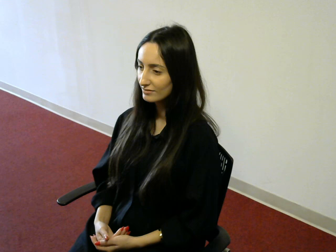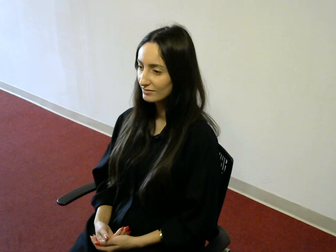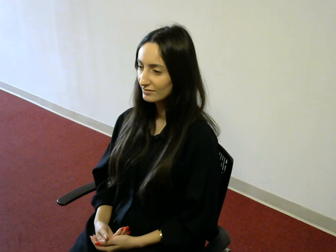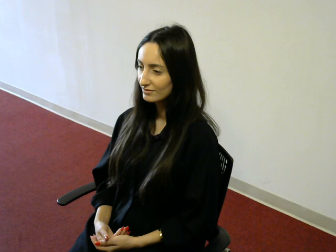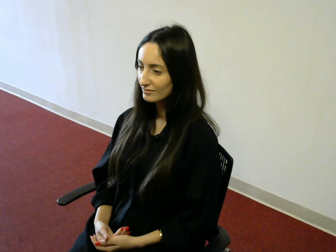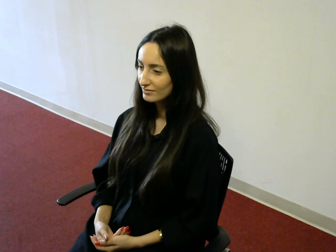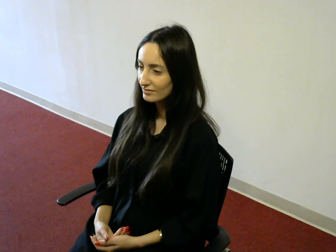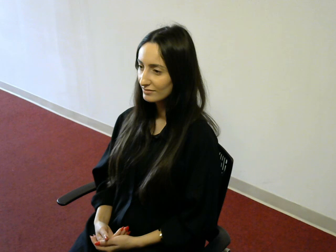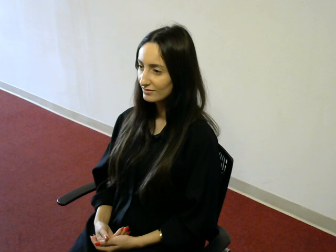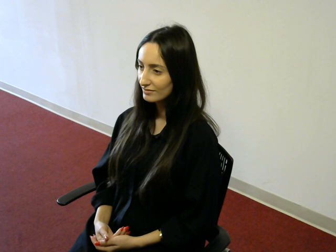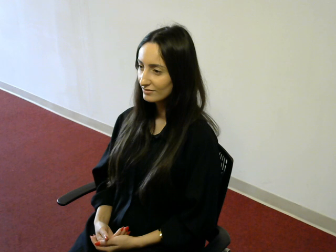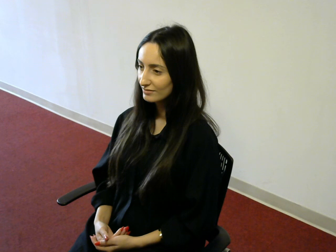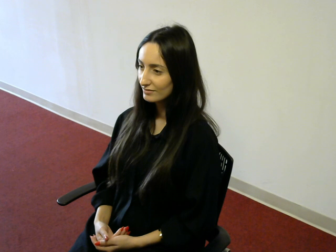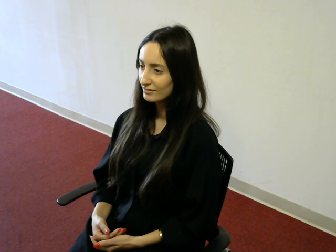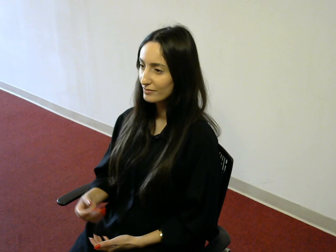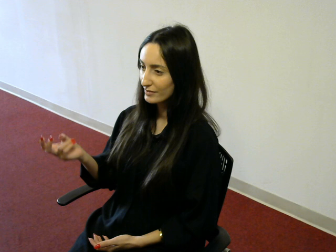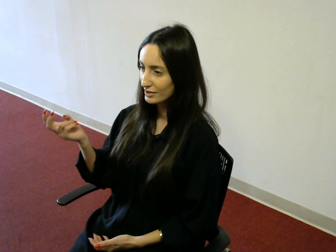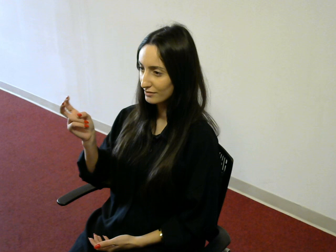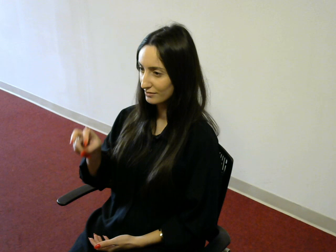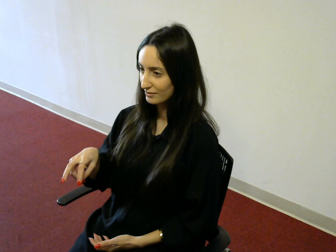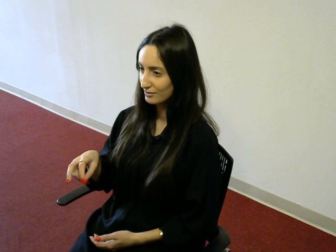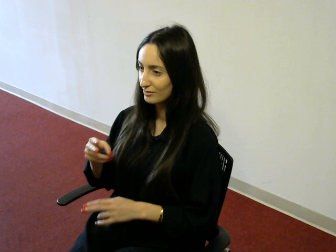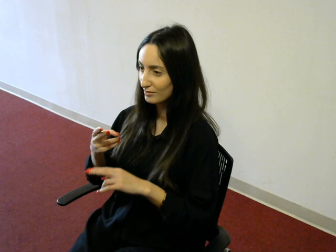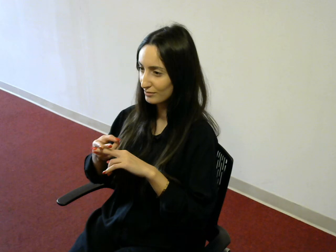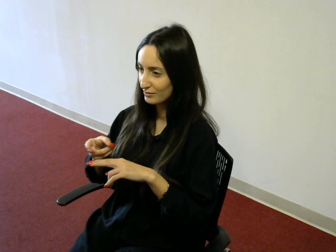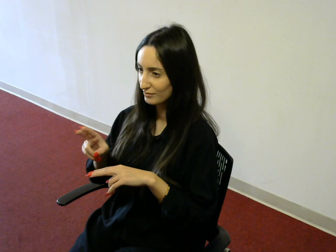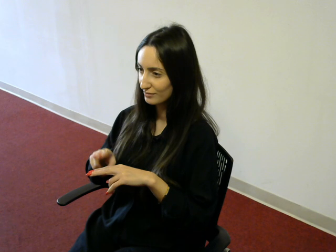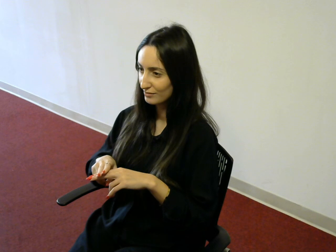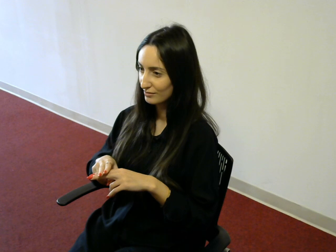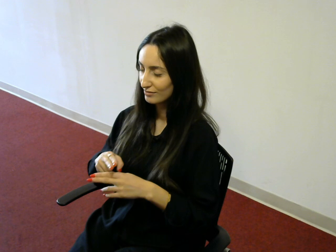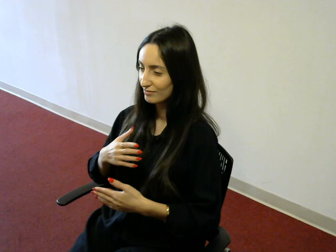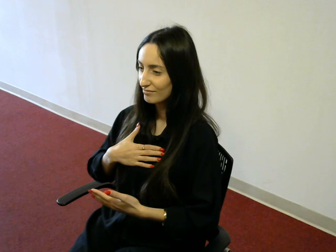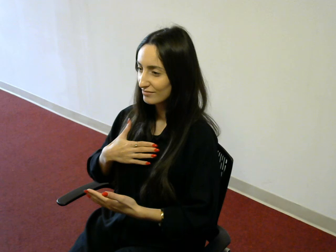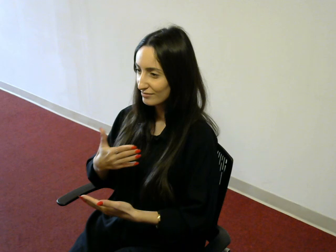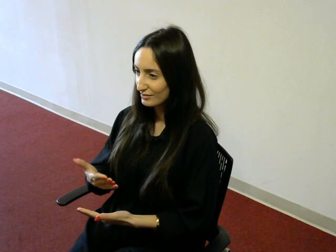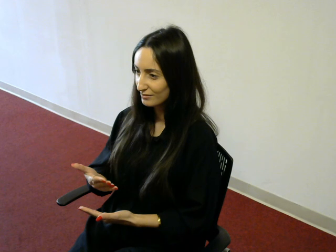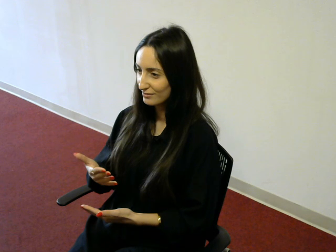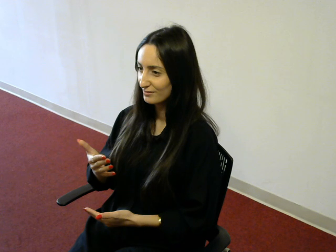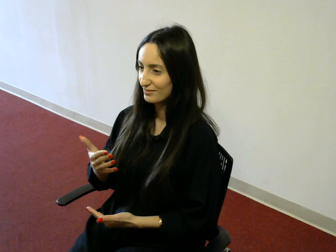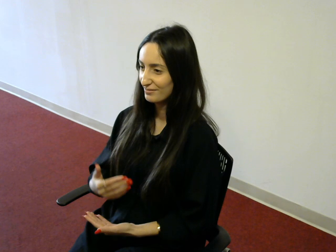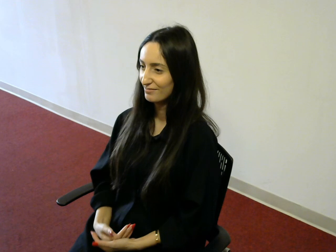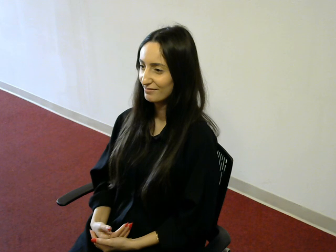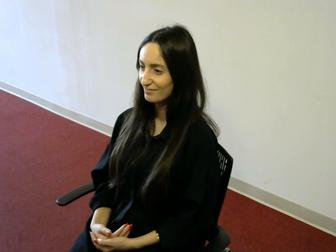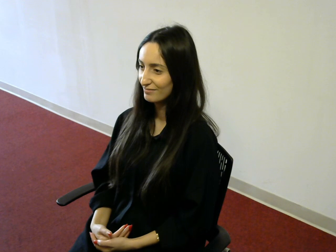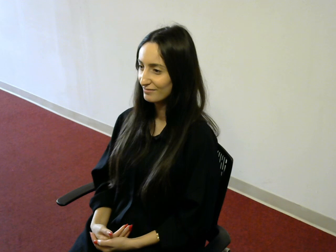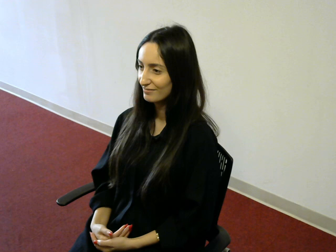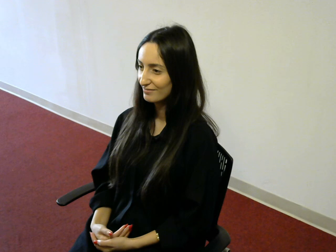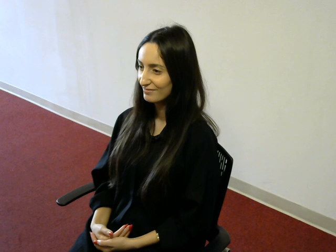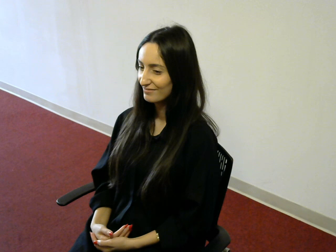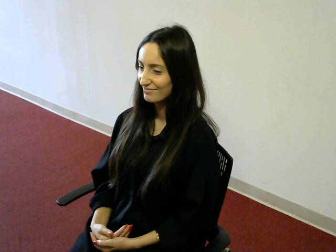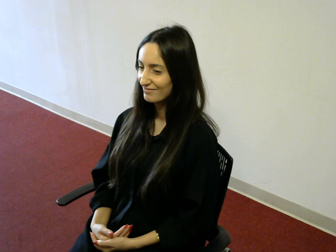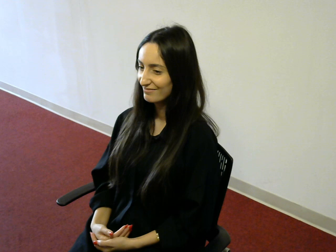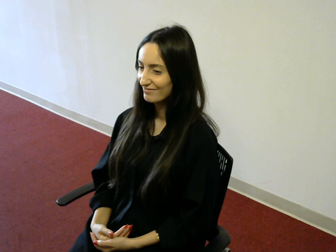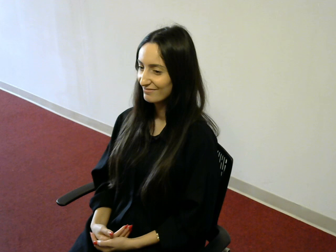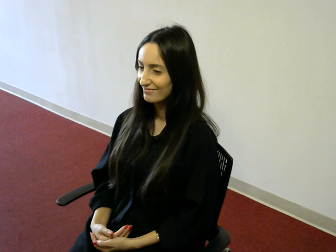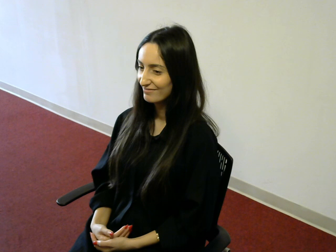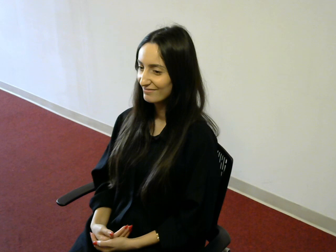Gəldiyinizə görə minnətdaram